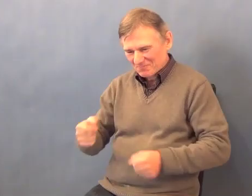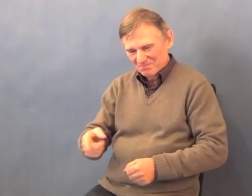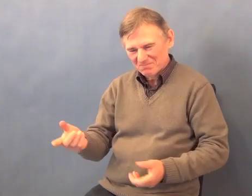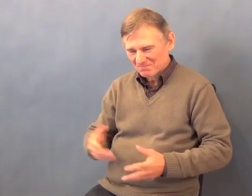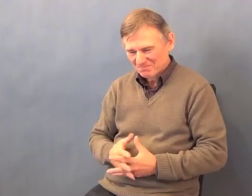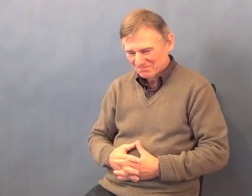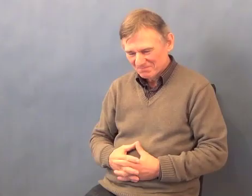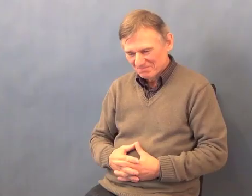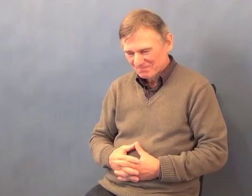Mnie się nie udało tego rozszyfrować.